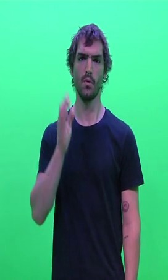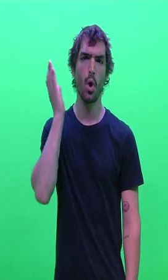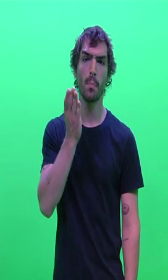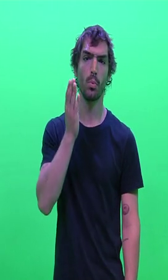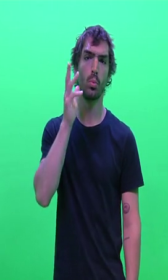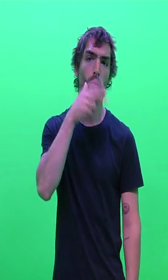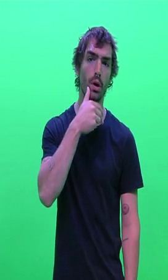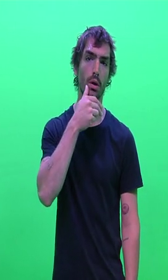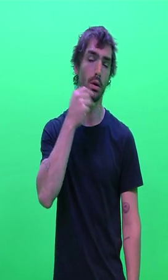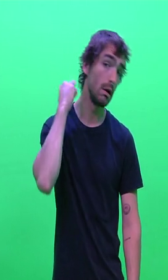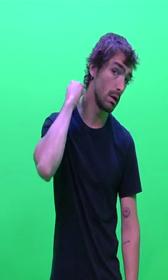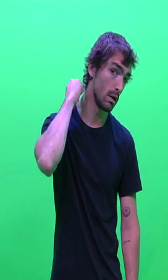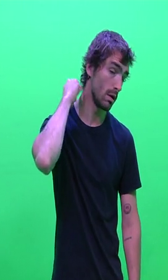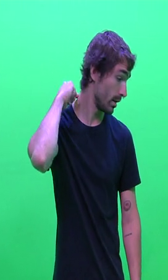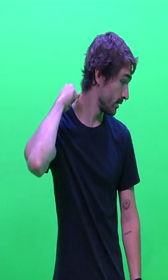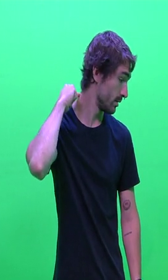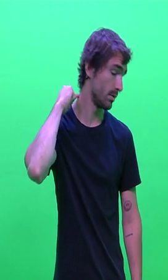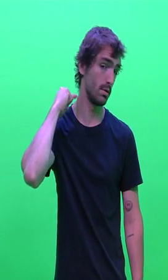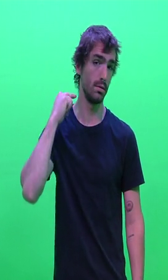Em vaig donar un cop i em fa mal el clatell.